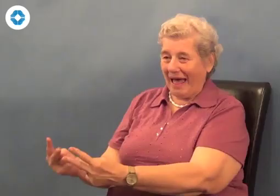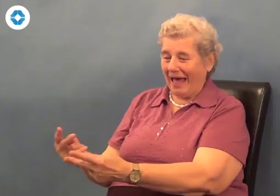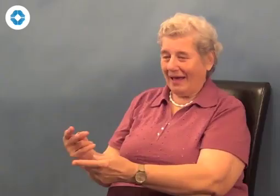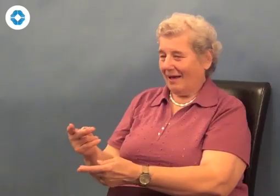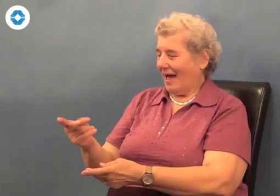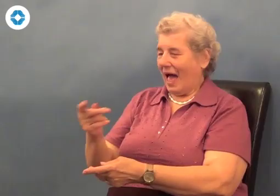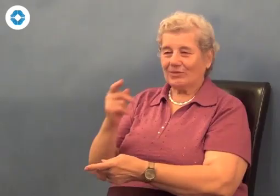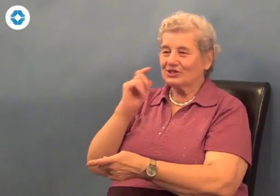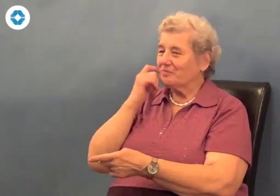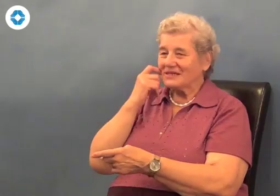To jest śmieszne.